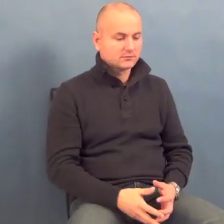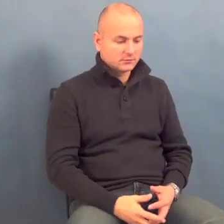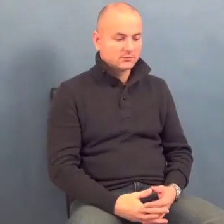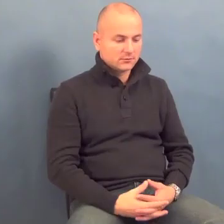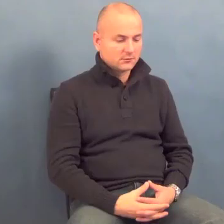Uciekać.